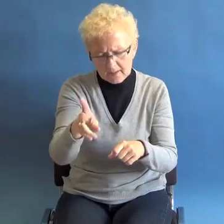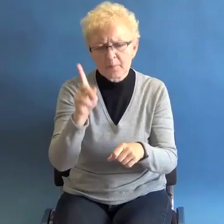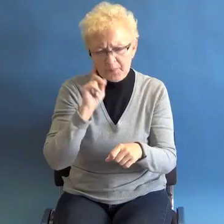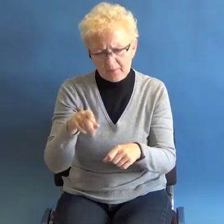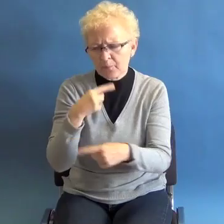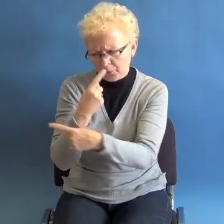Tak jak mówiłam...